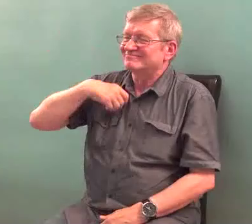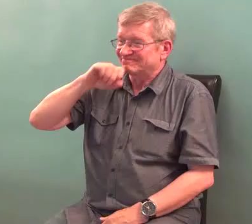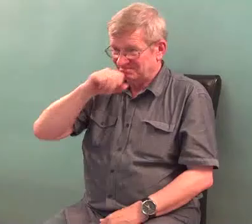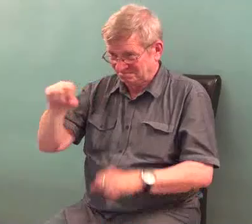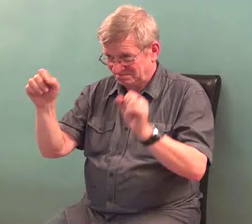Zgadzasz się?